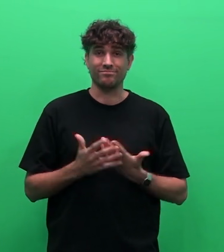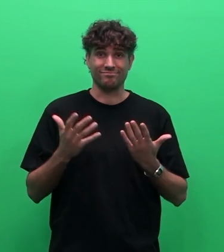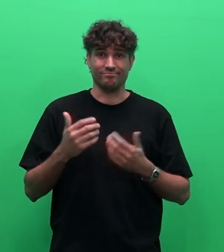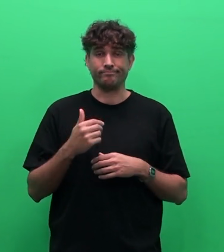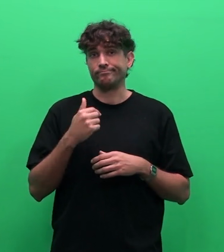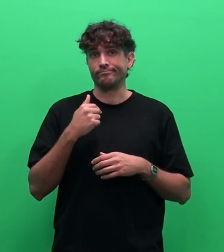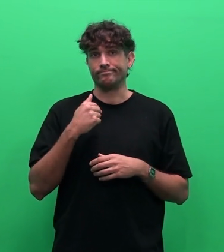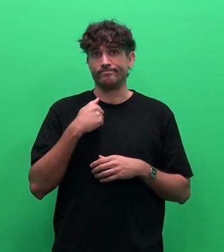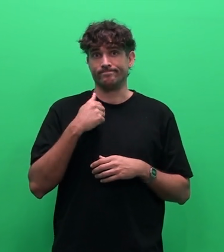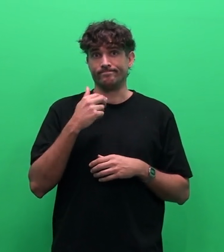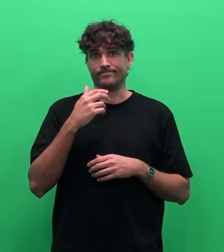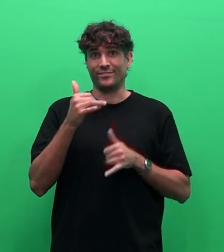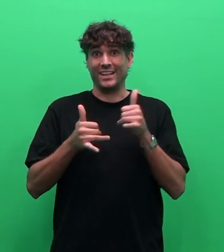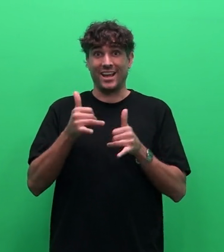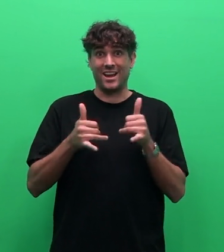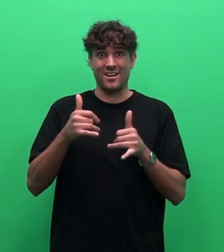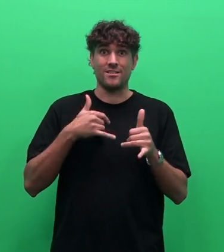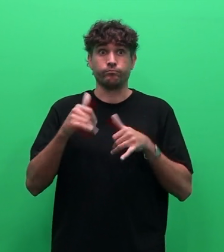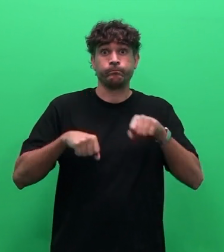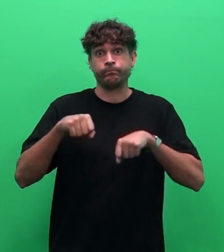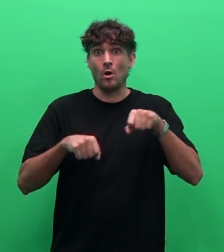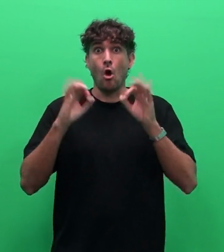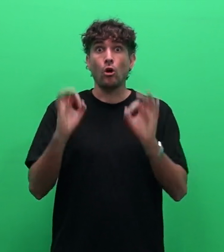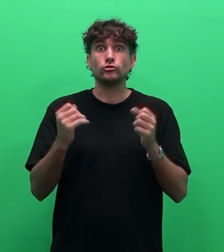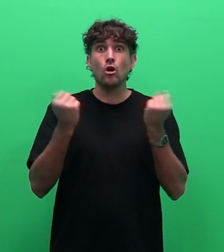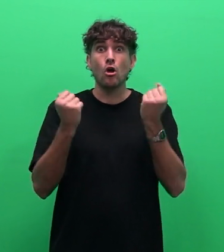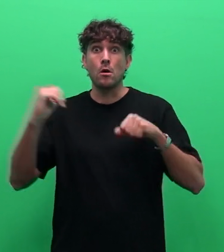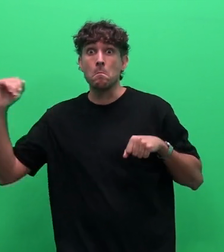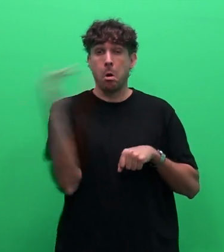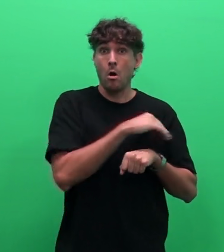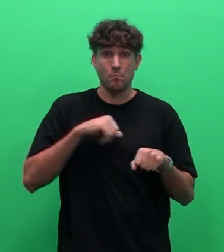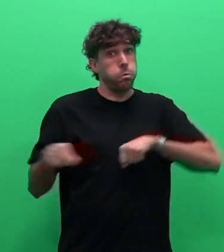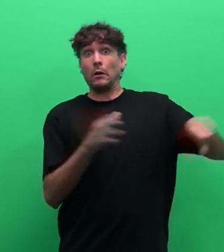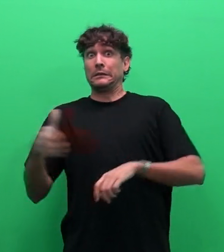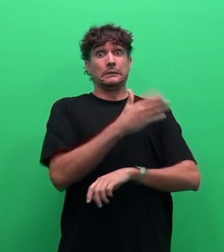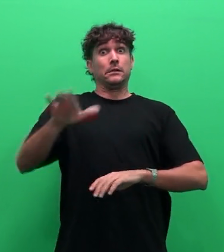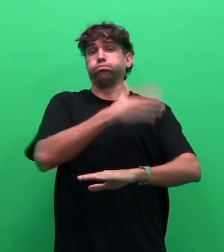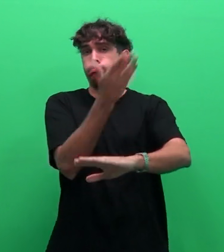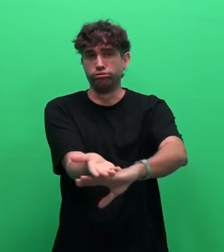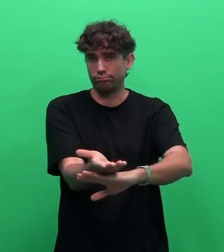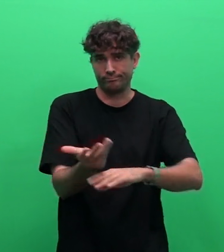Doncs anava amb bicicleta i just un cotxe va venir per la dreta i va creuar per davant molt ràpid, em vaig desestabilitzar amb la bicicleta per esquivar-lo i vaig caure.